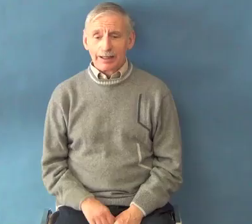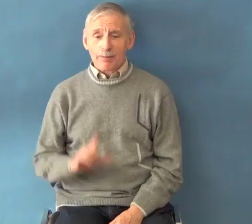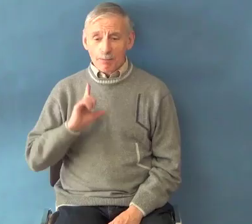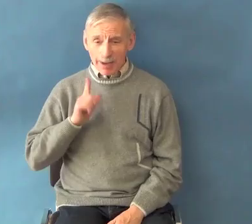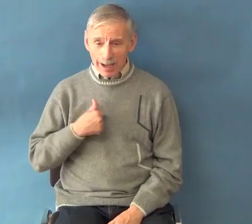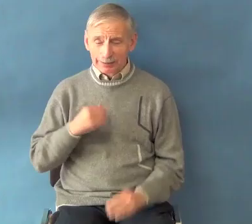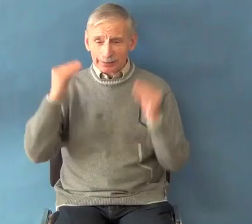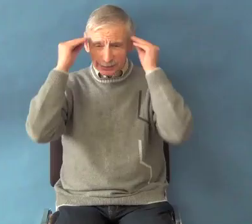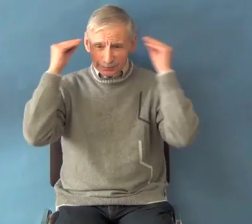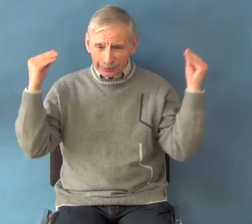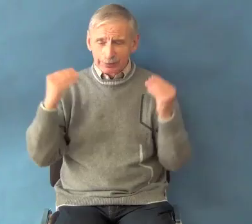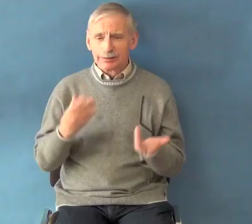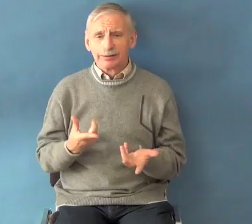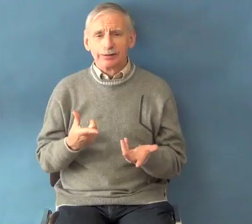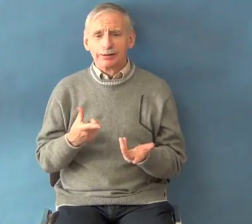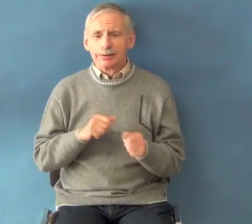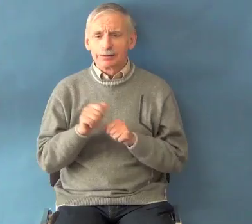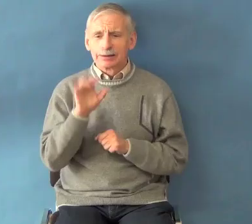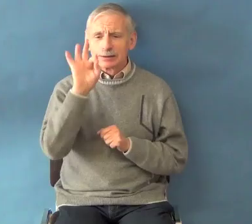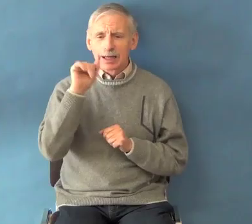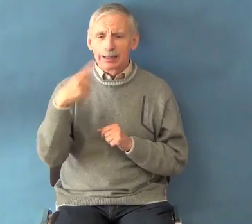Pan w kapeluszu jest w sadzie.